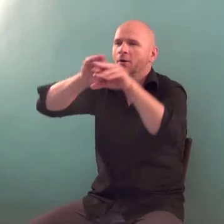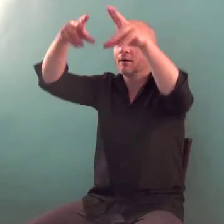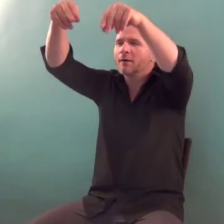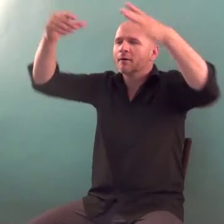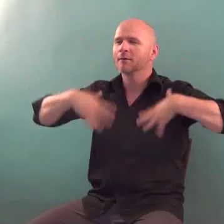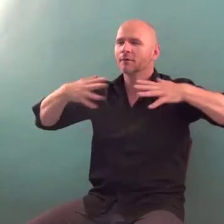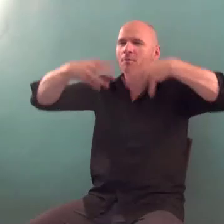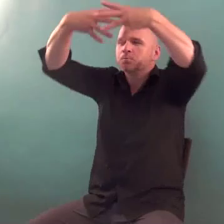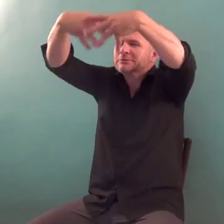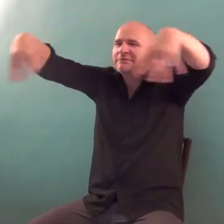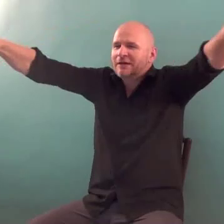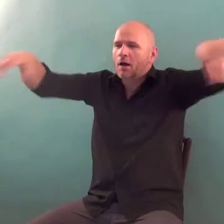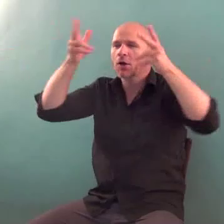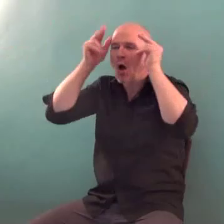Na sznurze są rozwieszone ubrania.